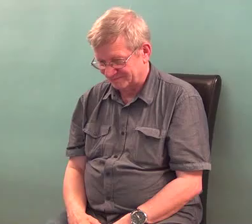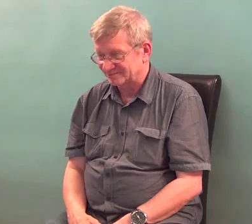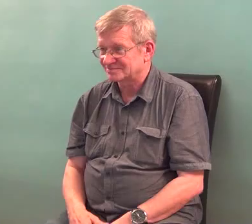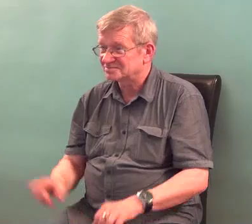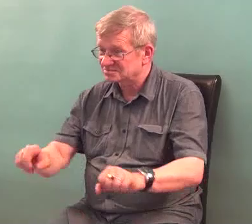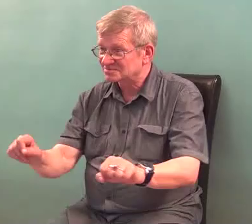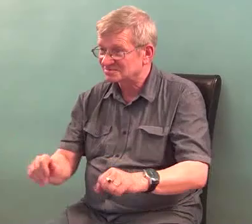Sprzątasz w domu?